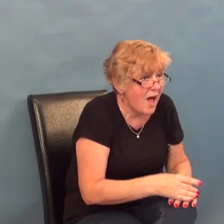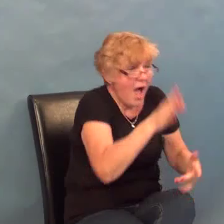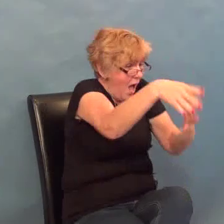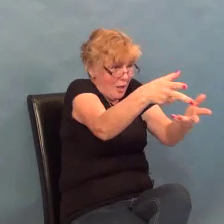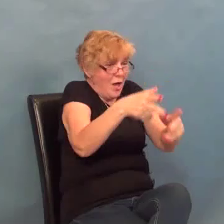To pasuje.